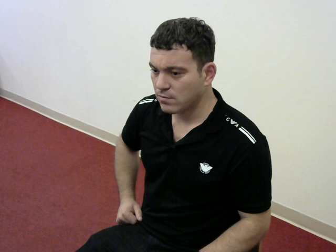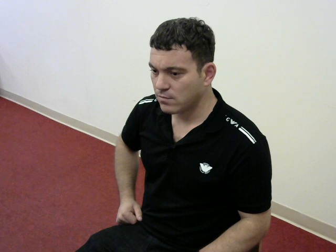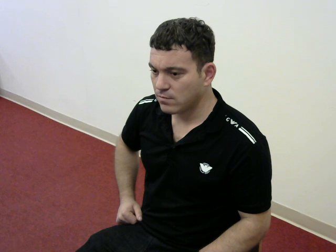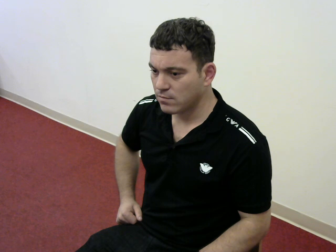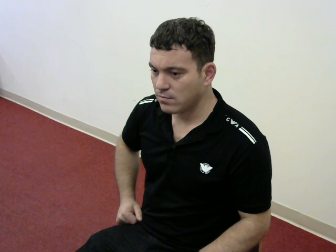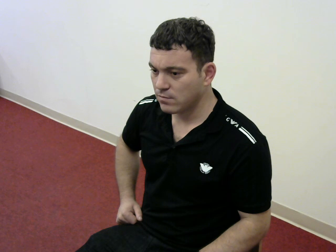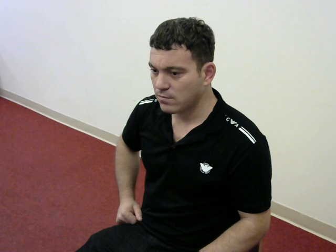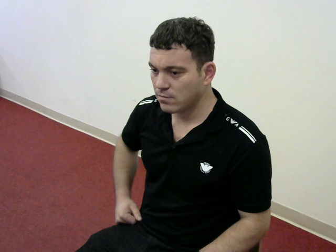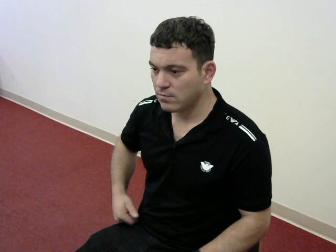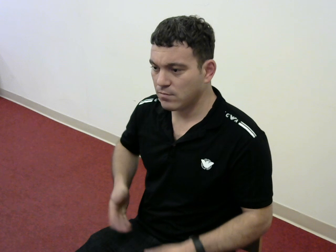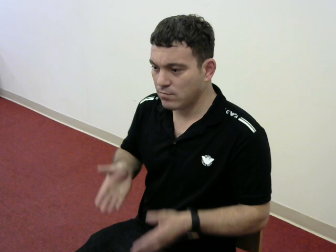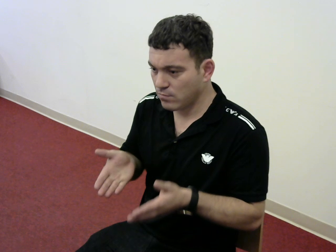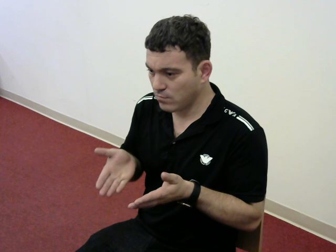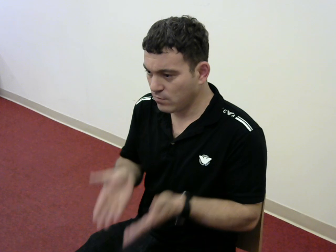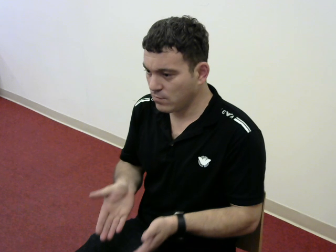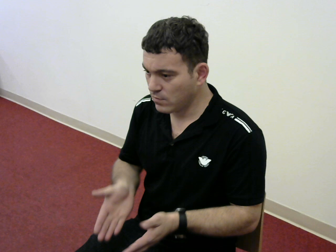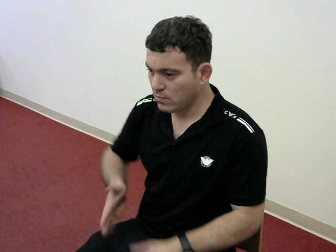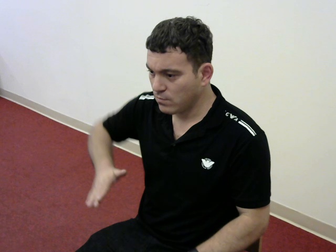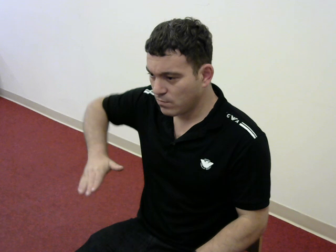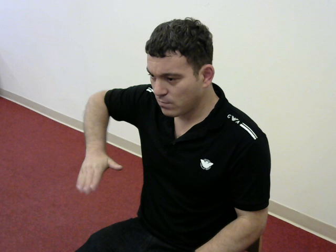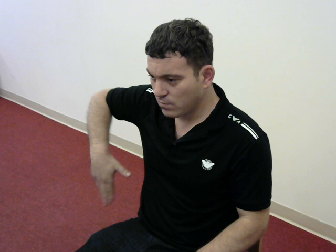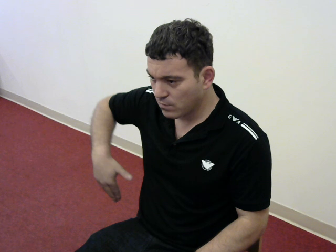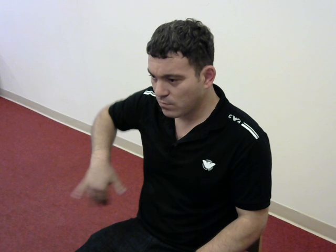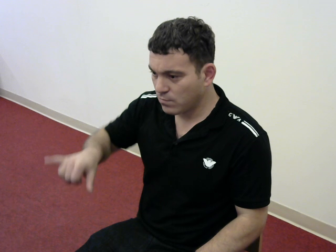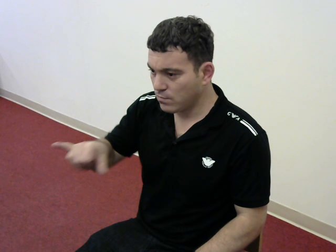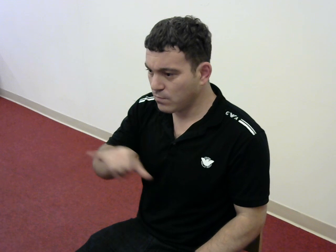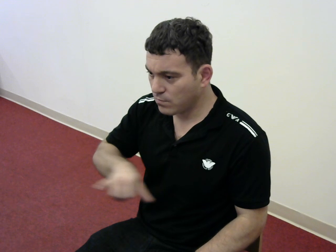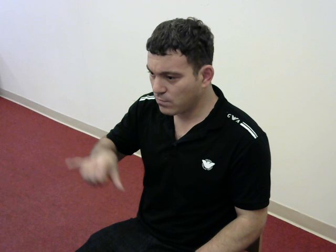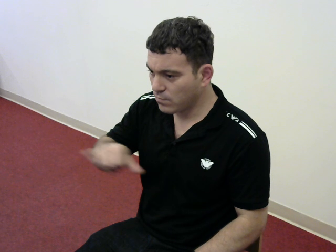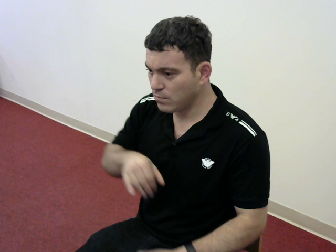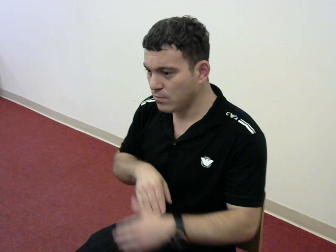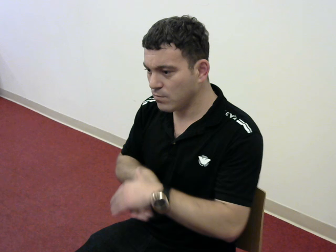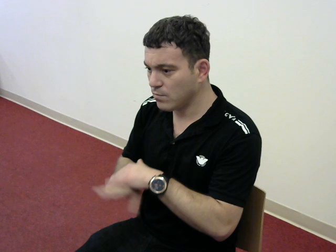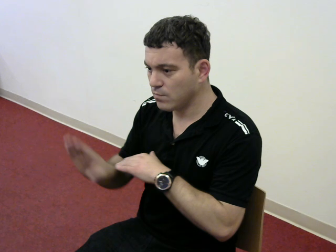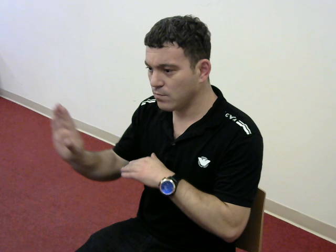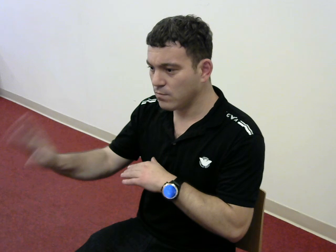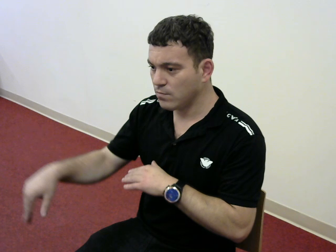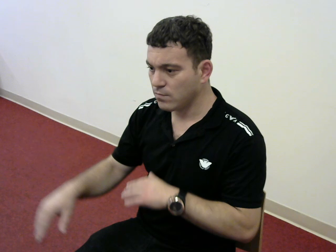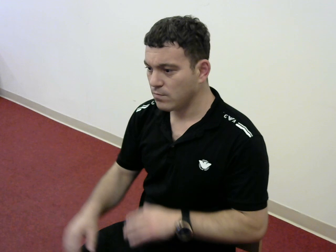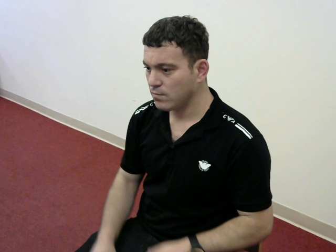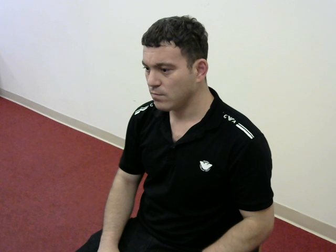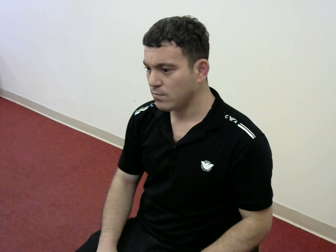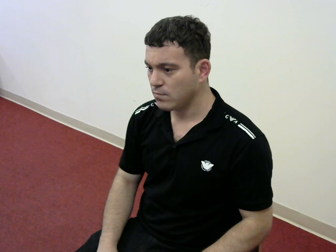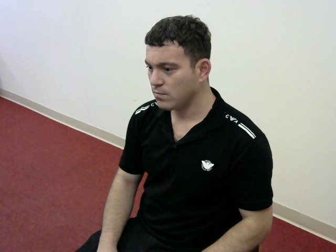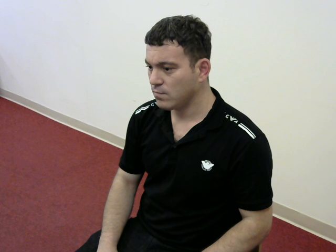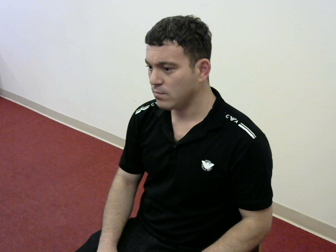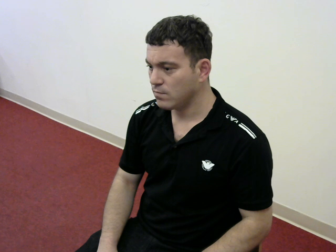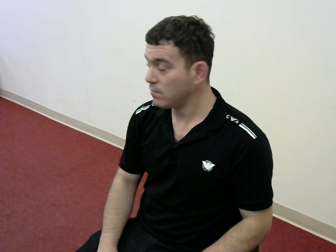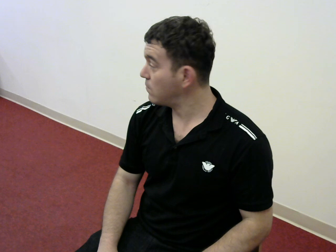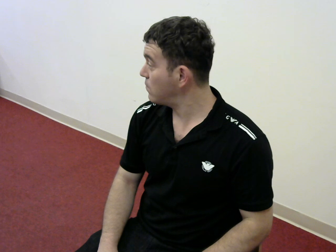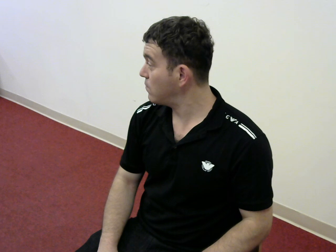Burdan sonra hara getməliyəm?